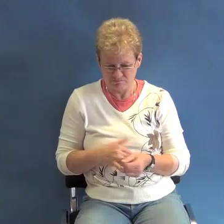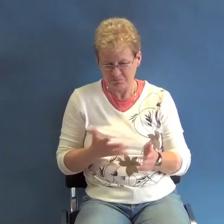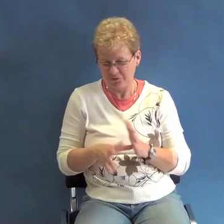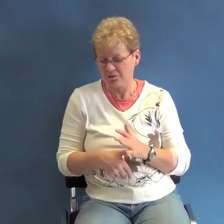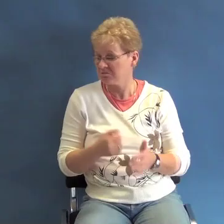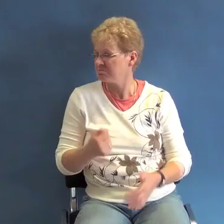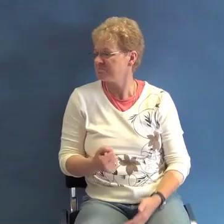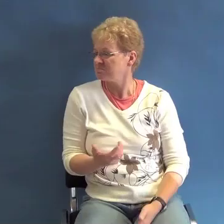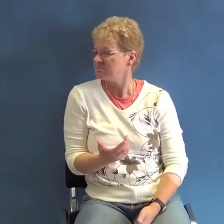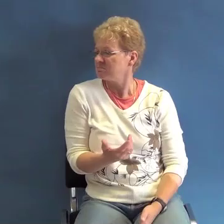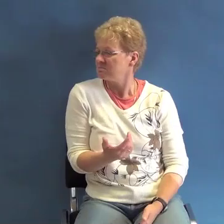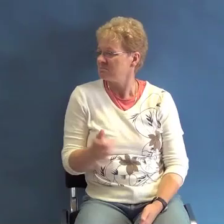Ten znak jest postawiony w mieście.